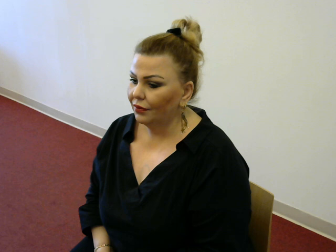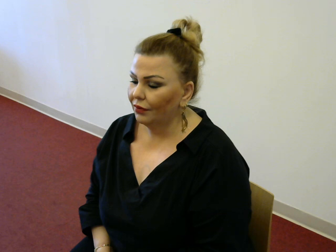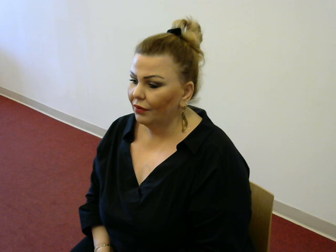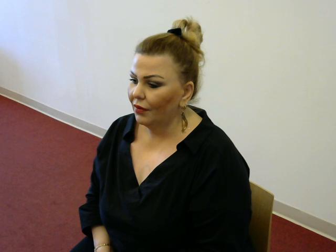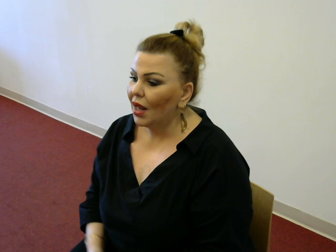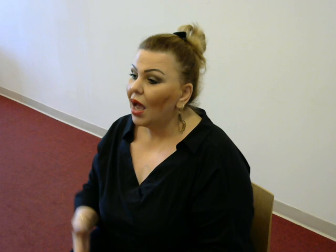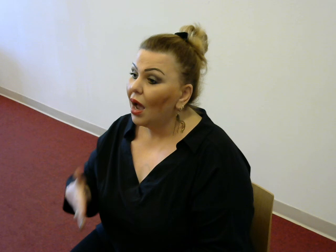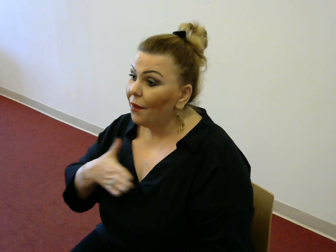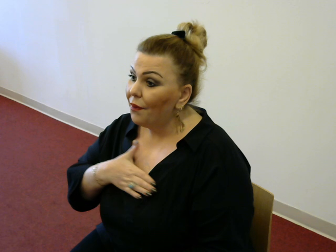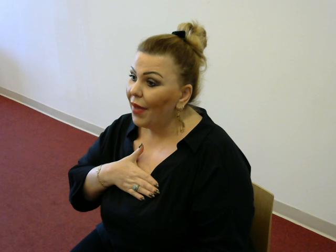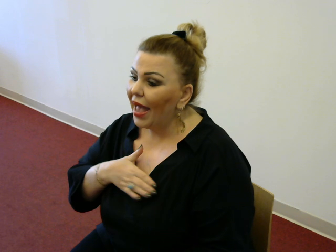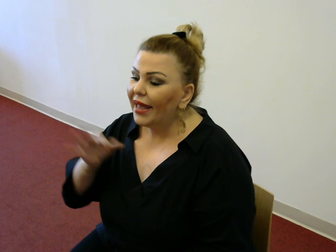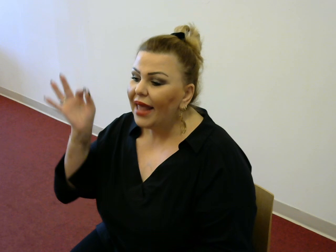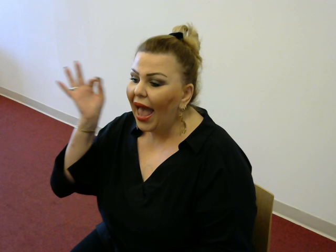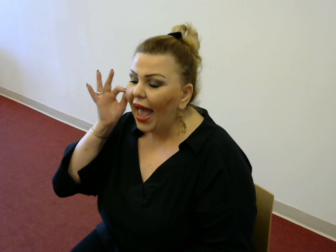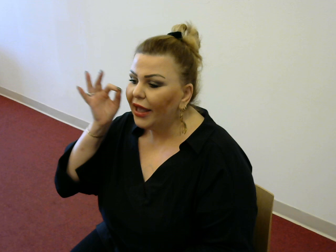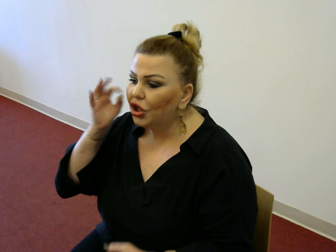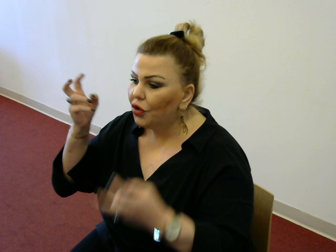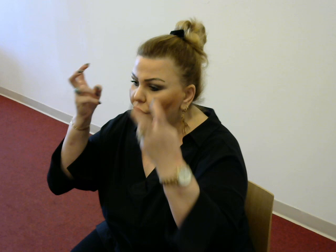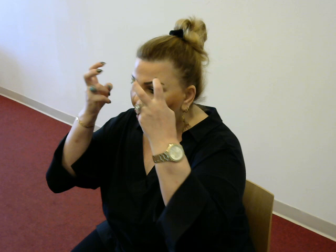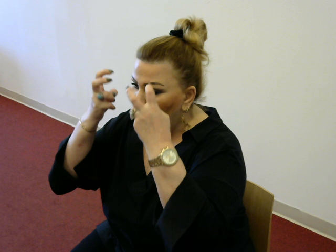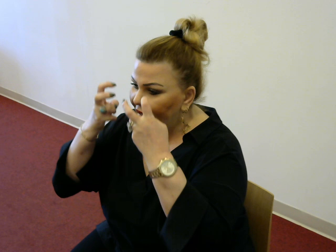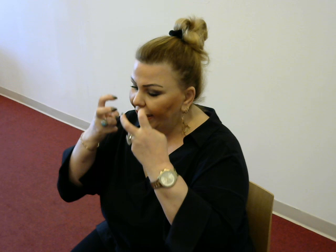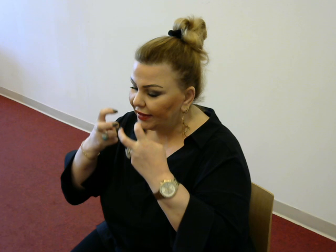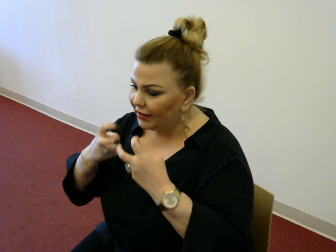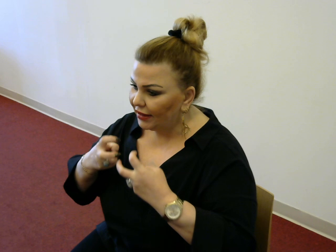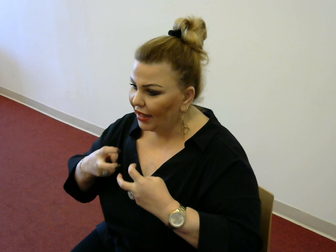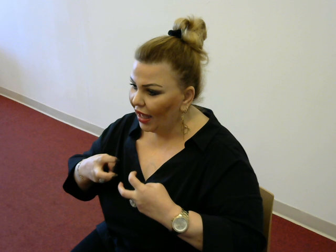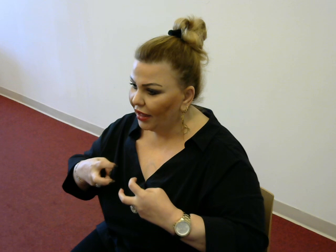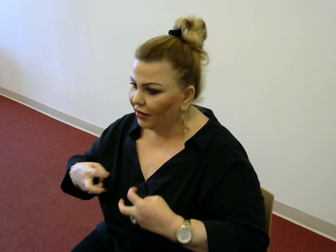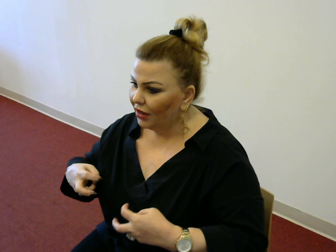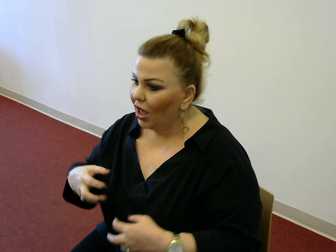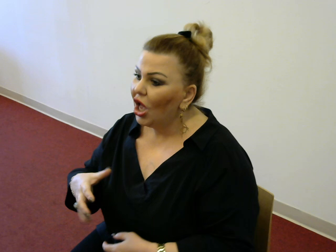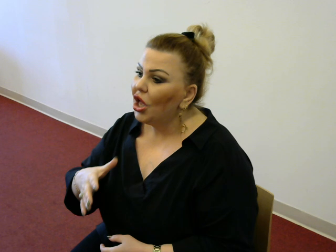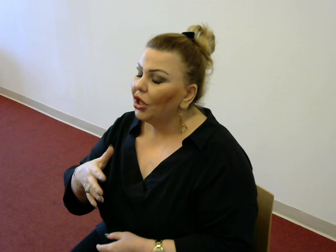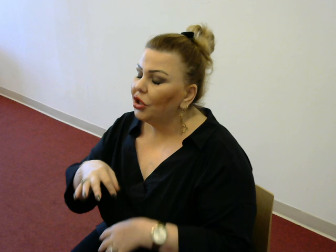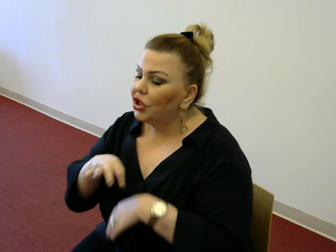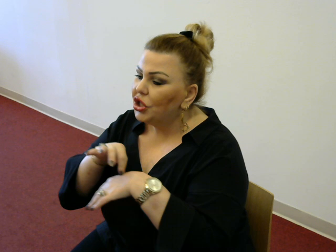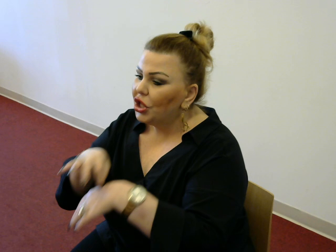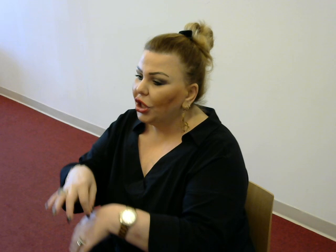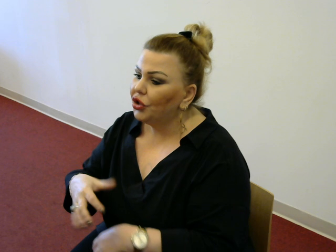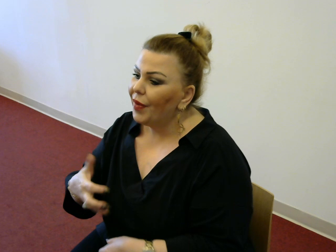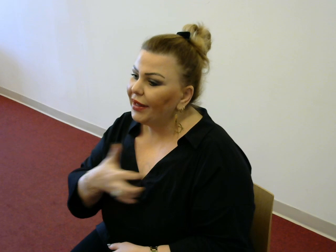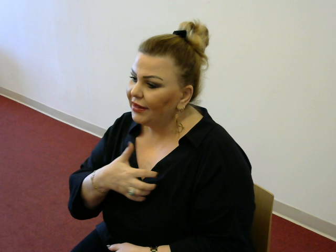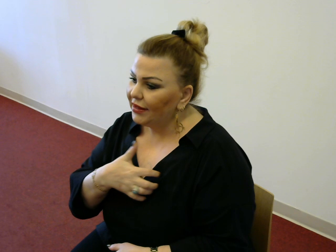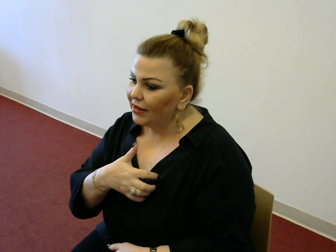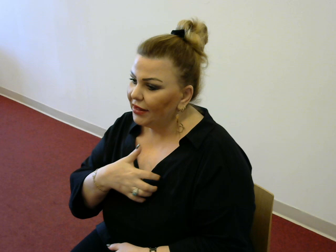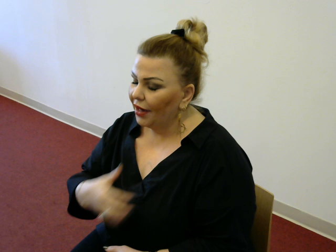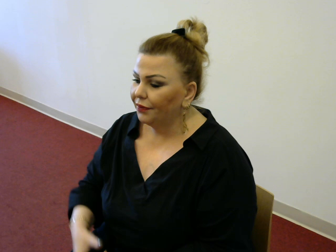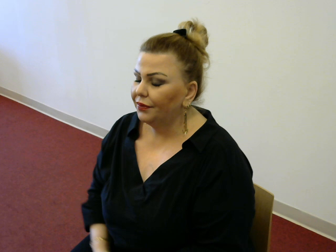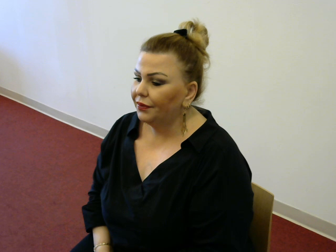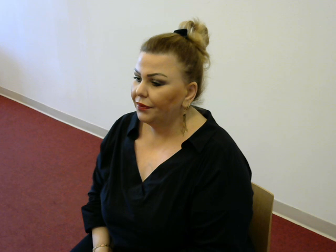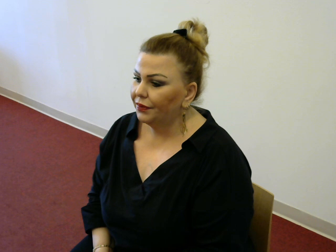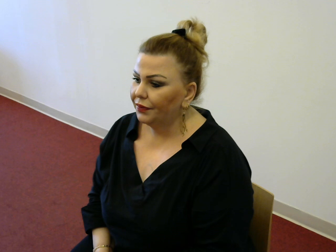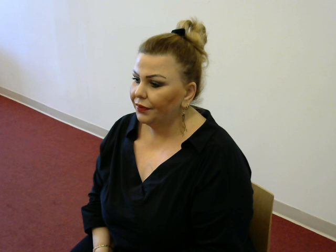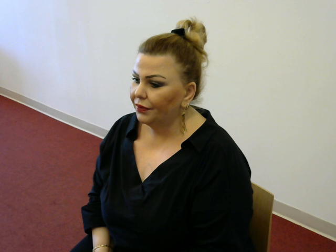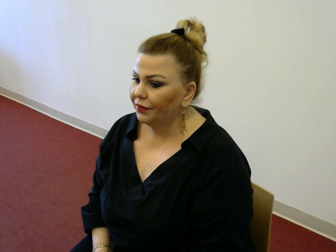Mən həkim müayinəsindən keçmək istəyirəm